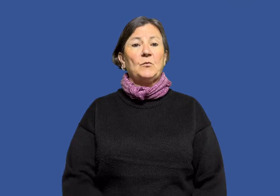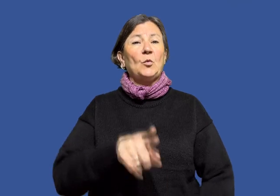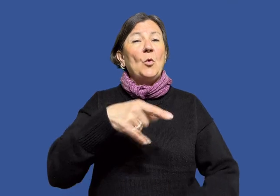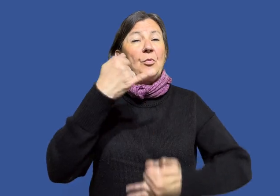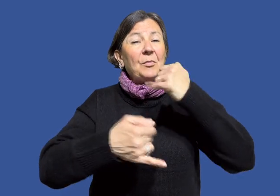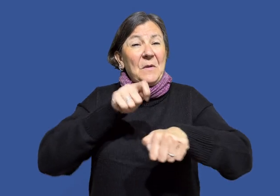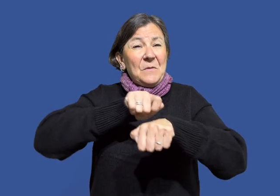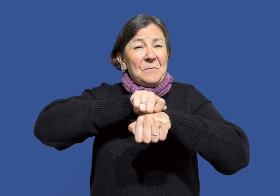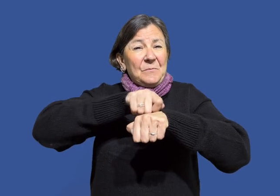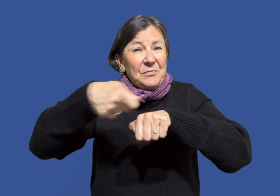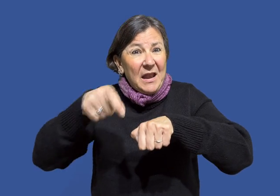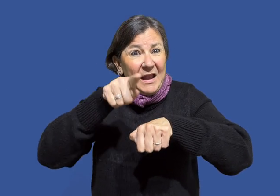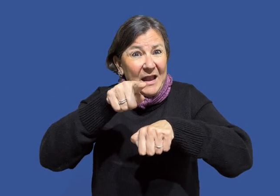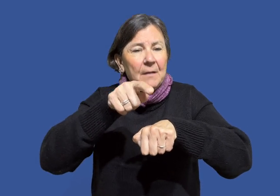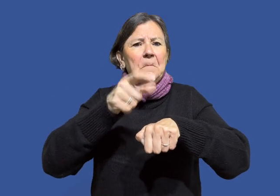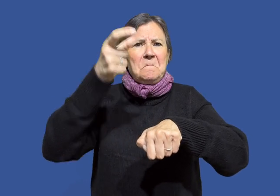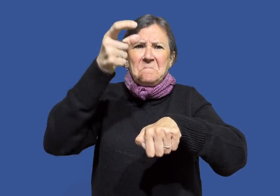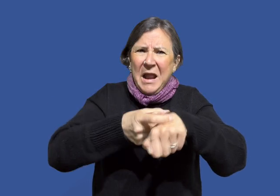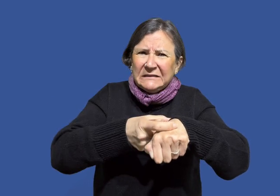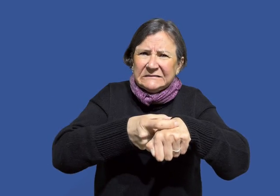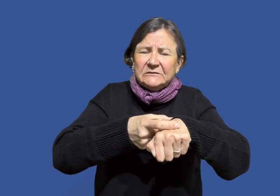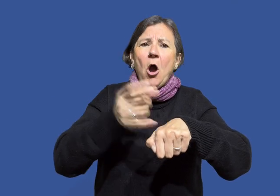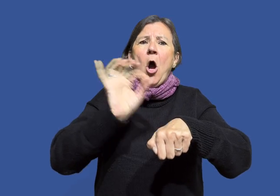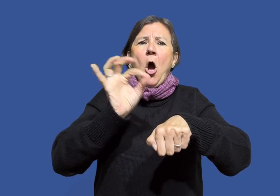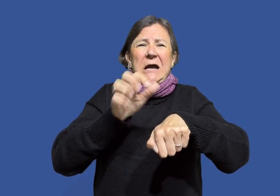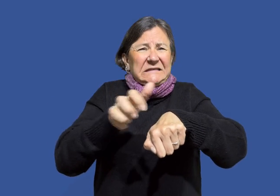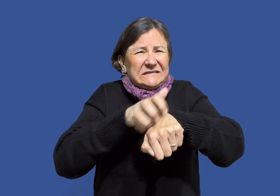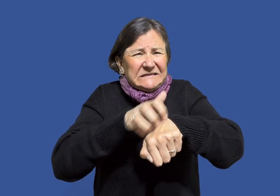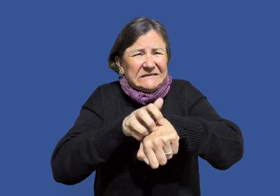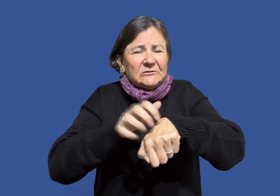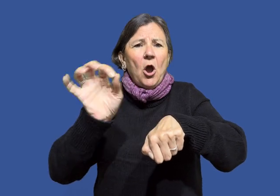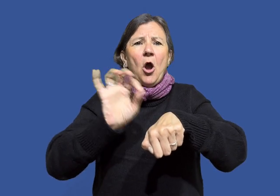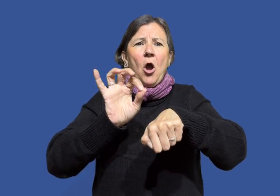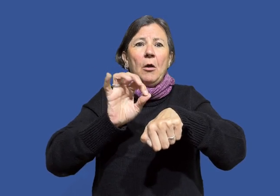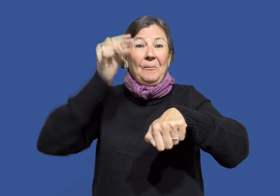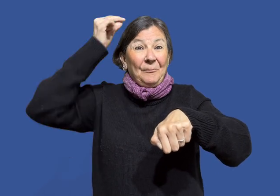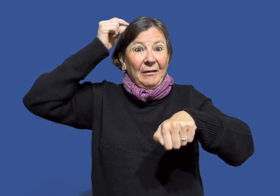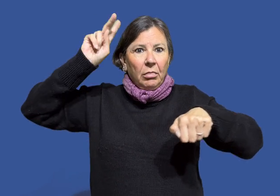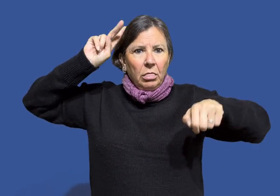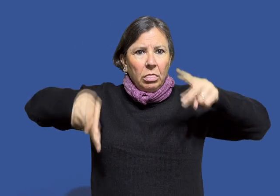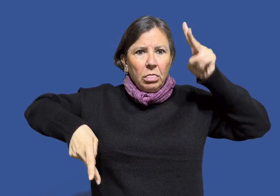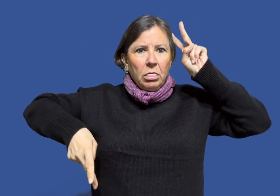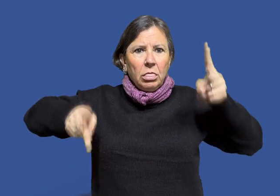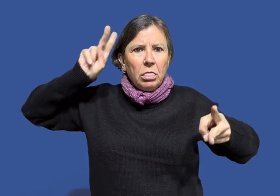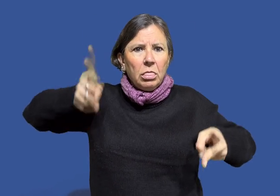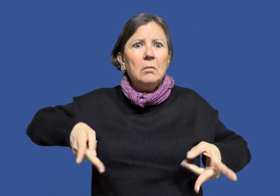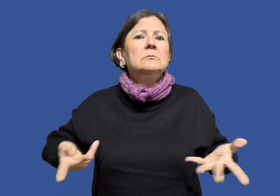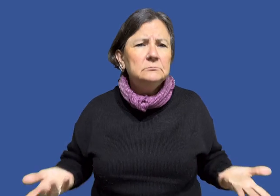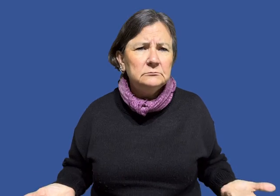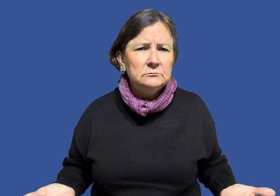Tens taques a la pell, notes picor o caiguda de cabell?